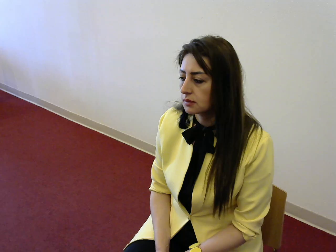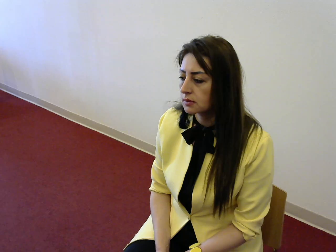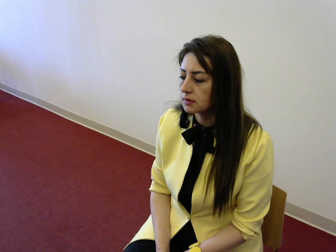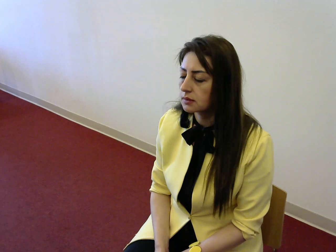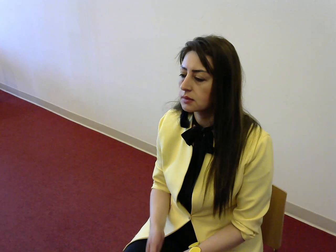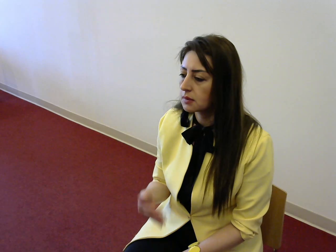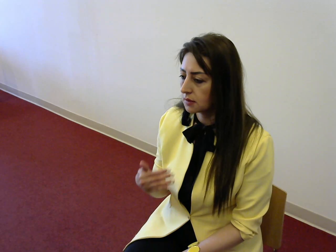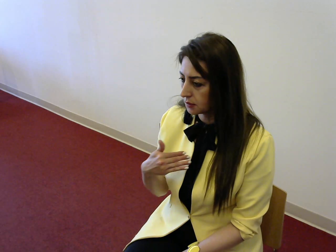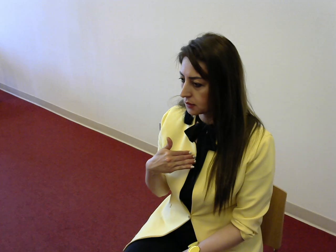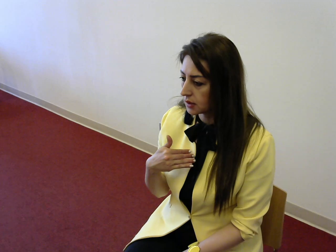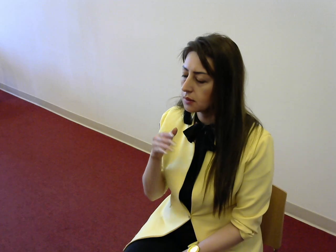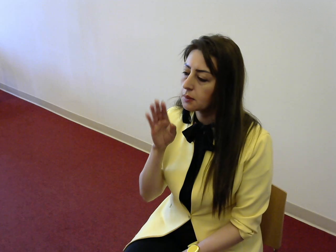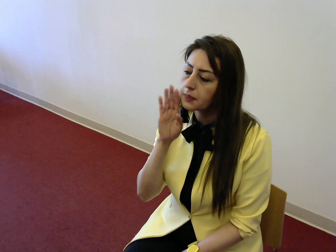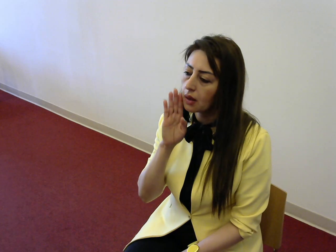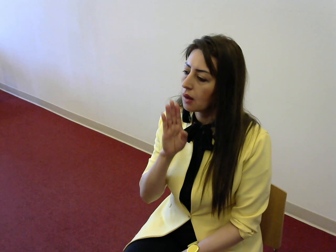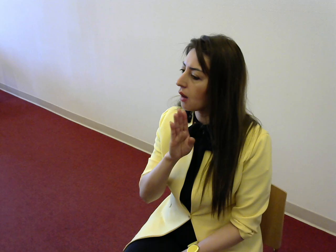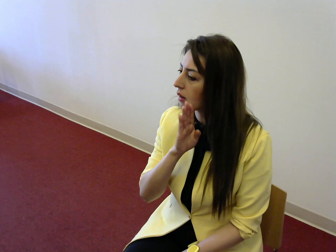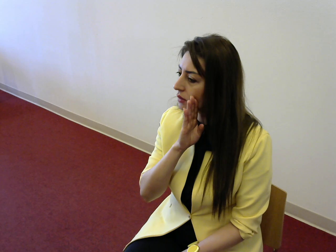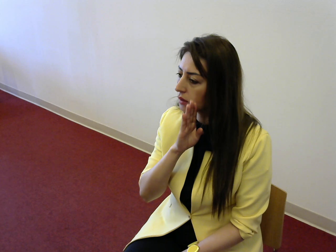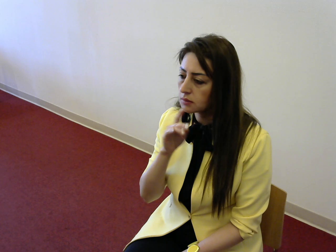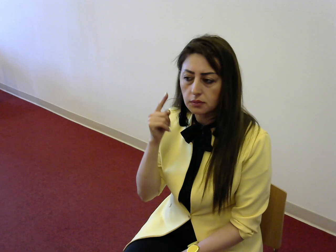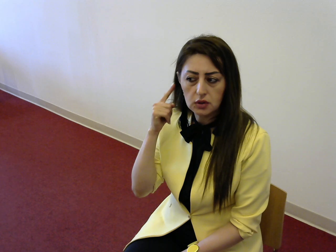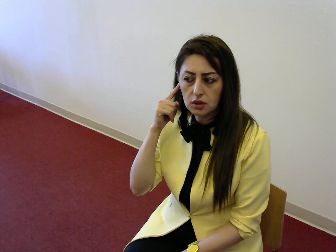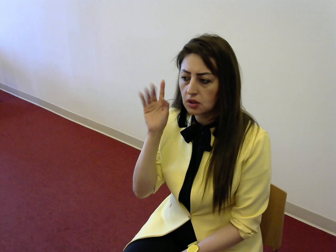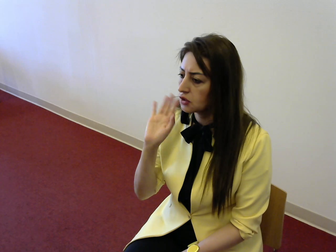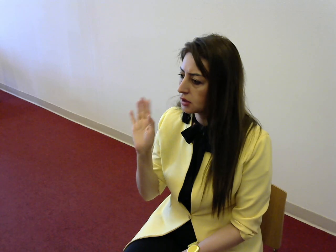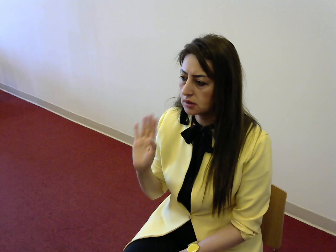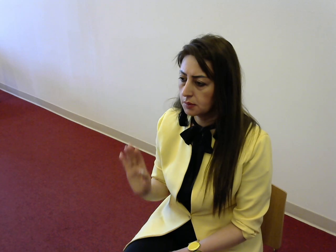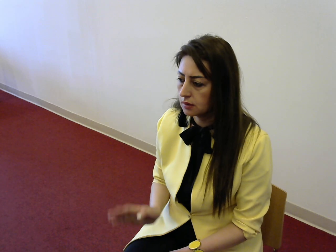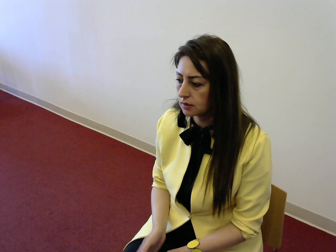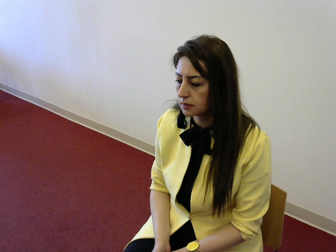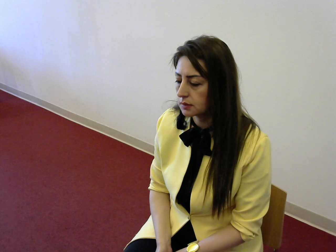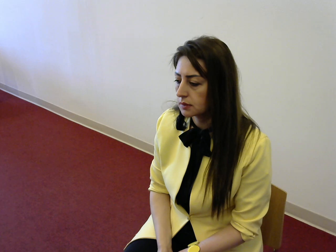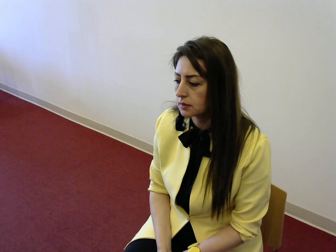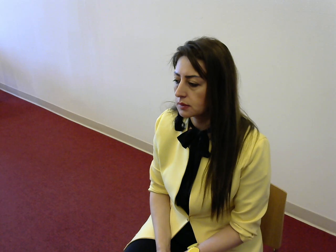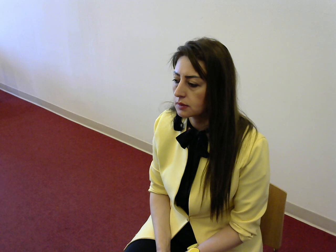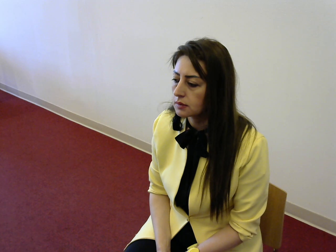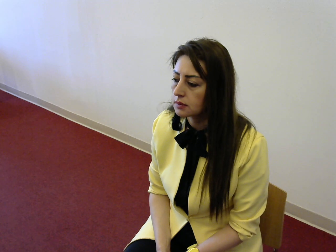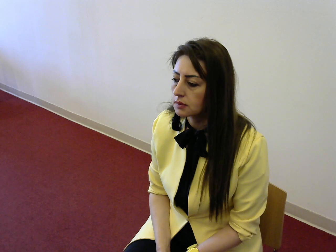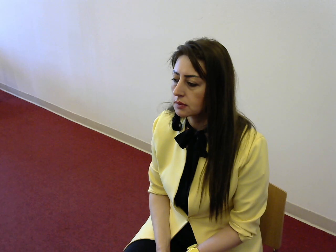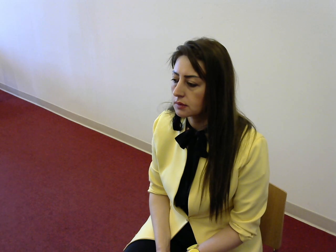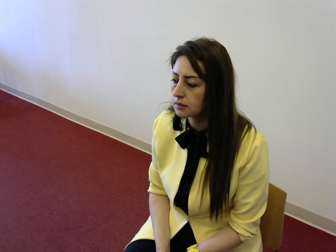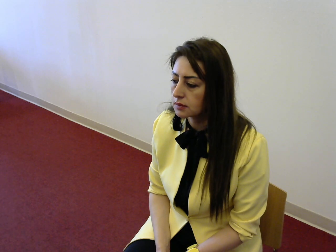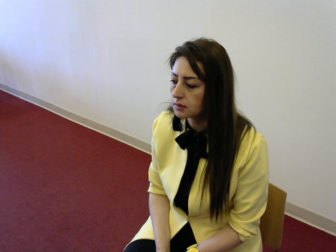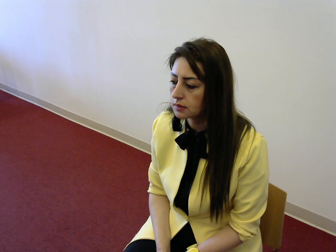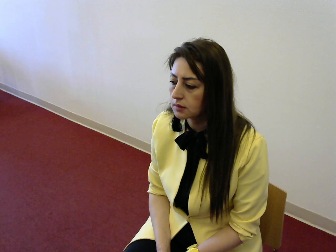Mənim anam eşitmir